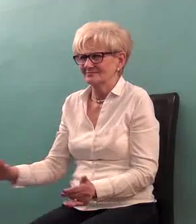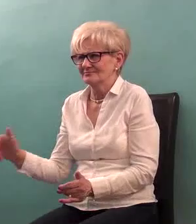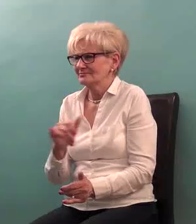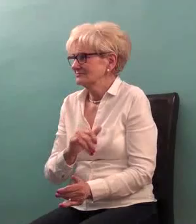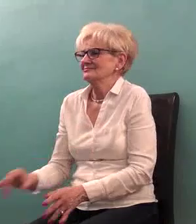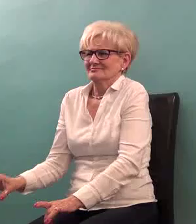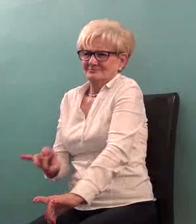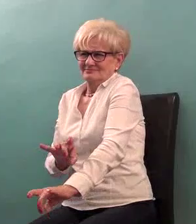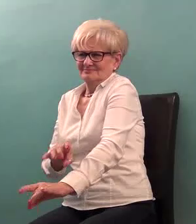Biegnie i ucieka.